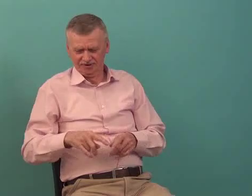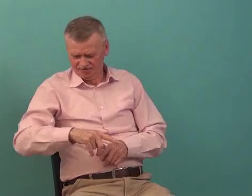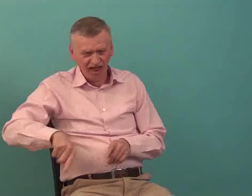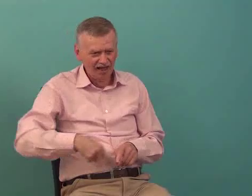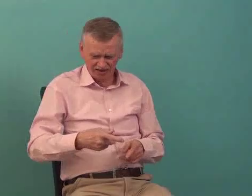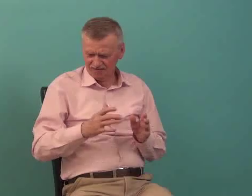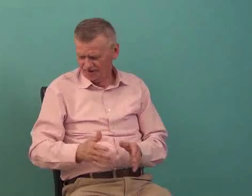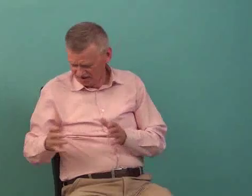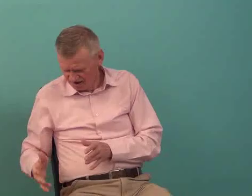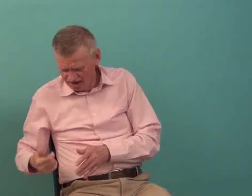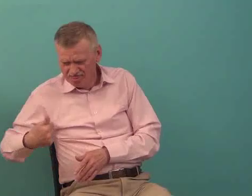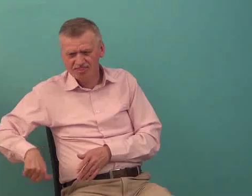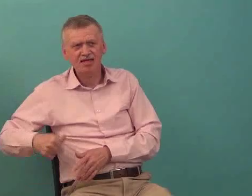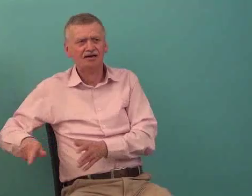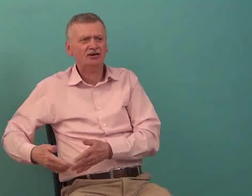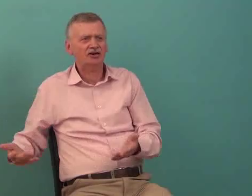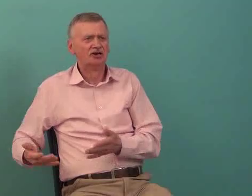Patrzy na kosze i widzi, że jednego brakuje.